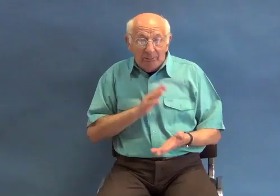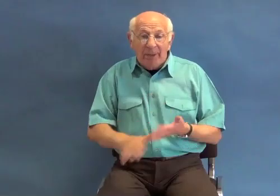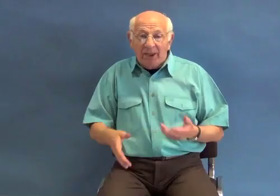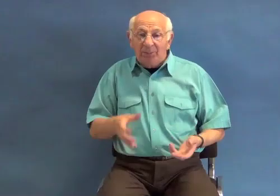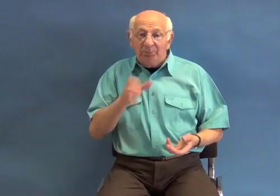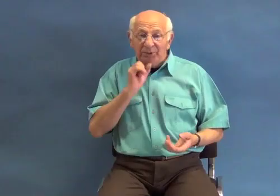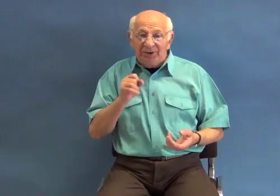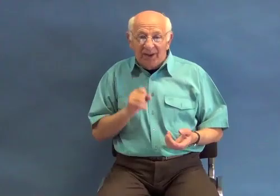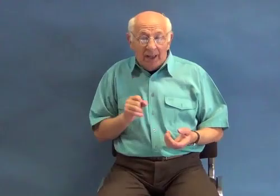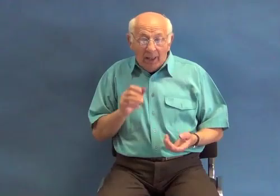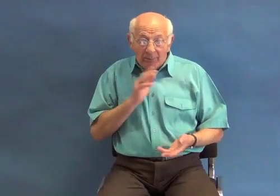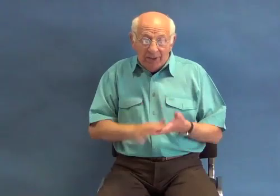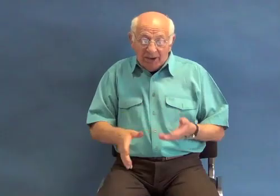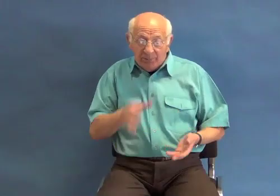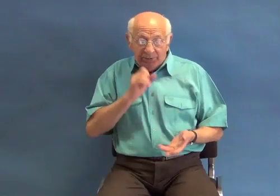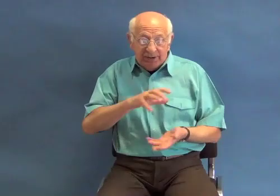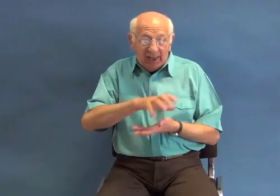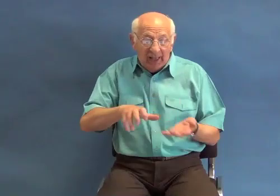Bez picia, bez picia.